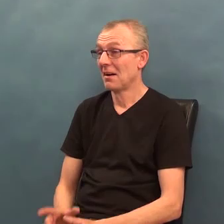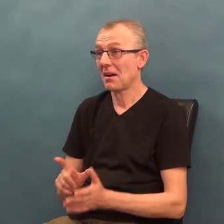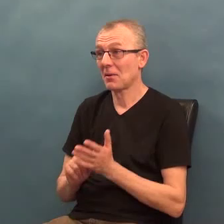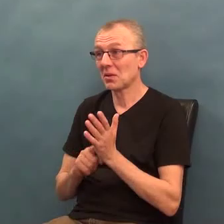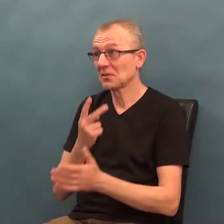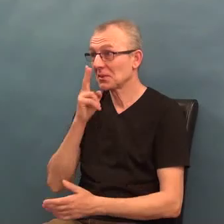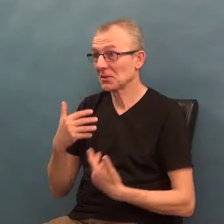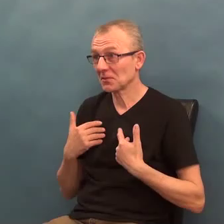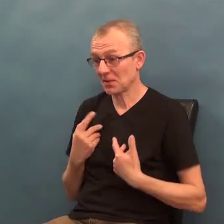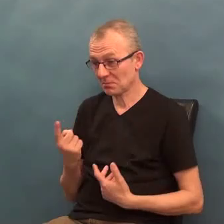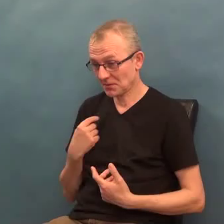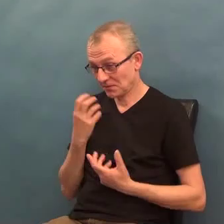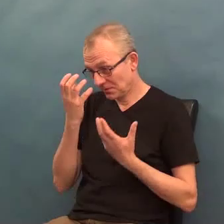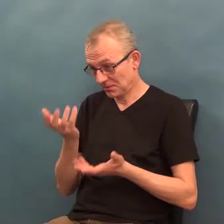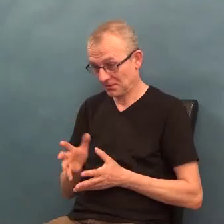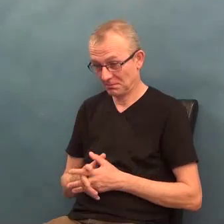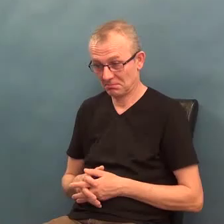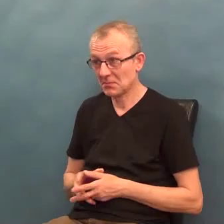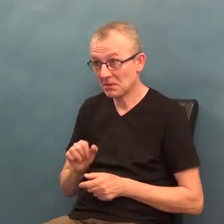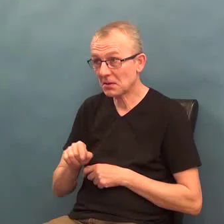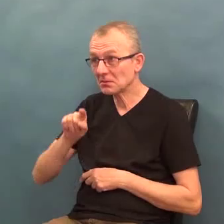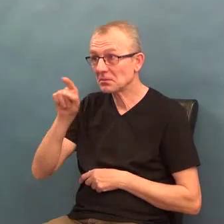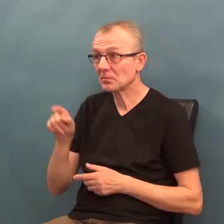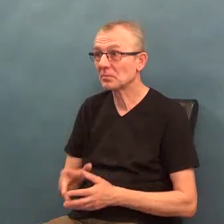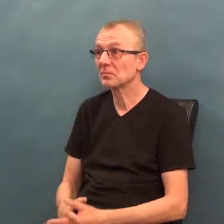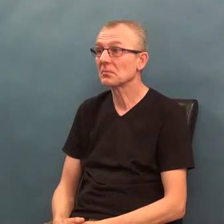Ale pierwszy raz w życiu widzę coś takiego, co to jest?